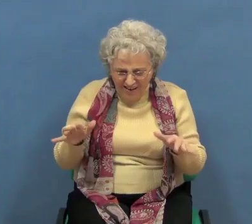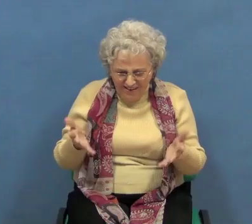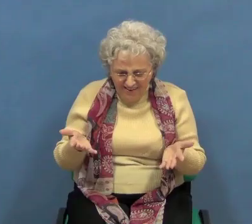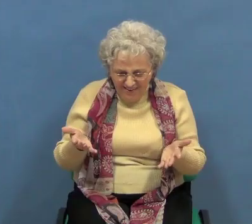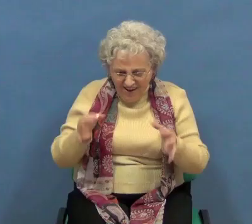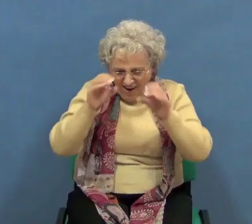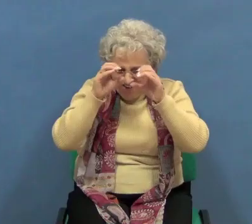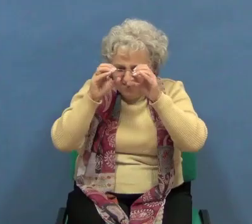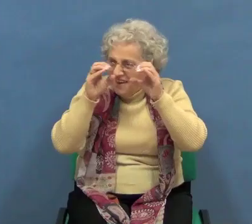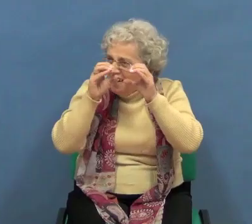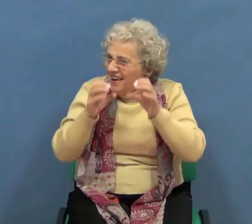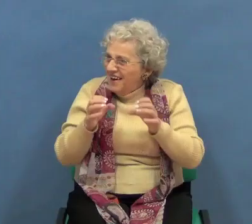Patrzy przez lornetkę.